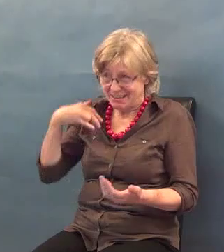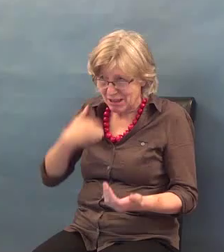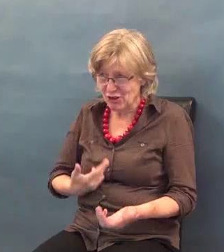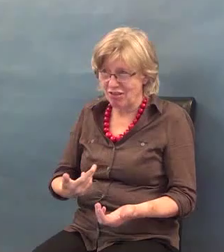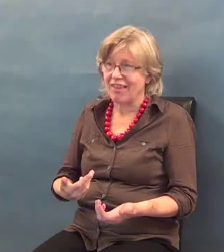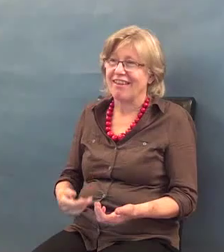Zmęczona.